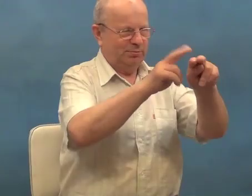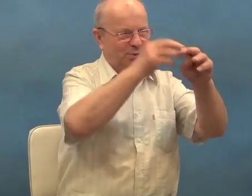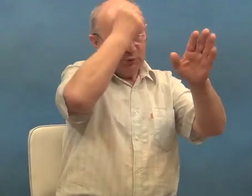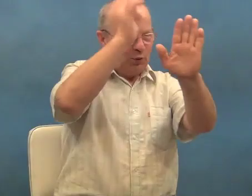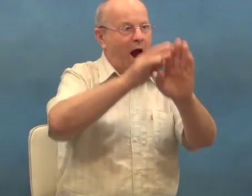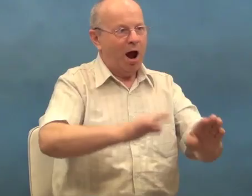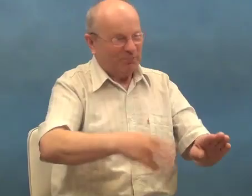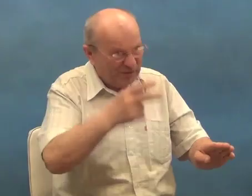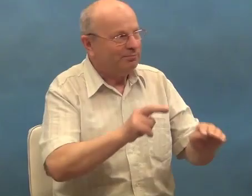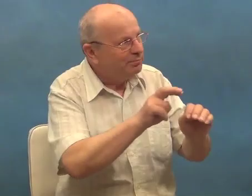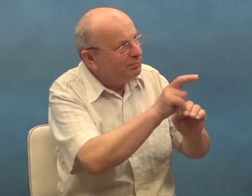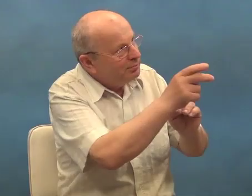Mały chłopiec poszedł za róg.